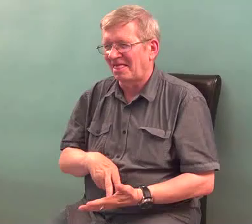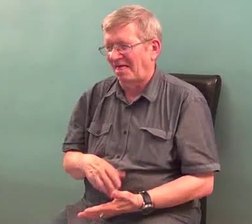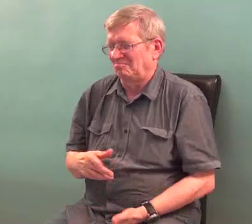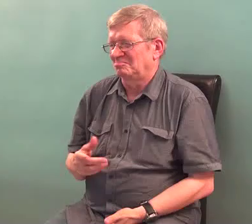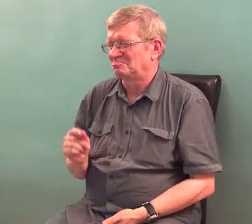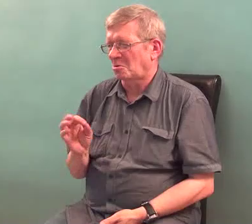Po co?